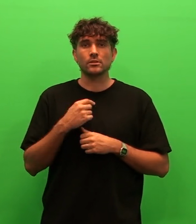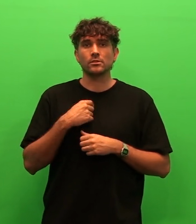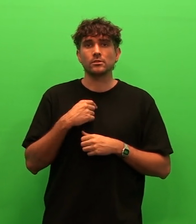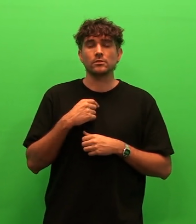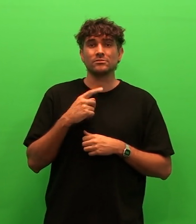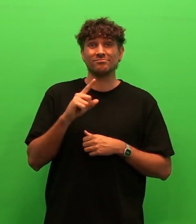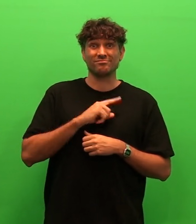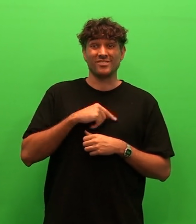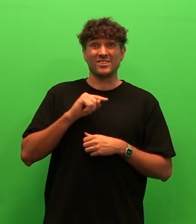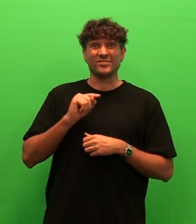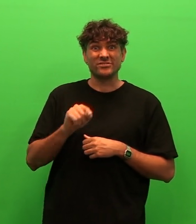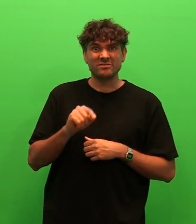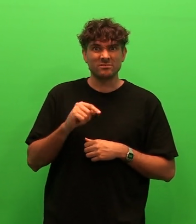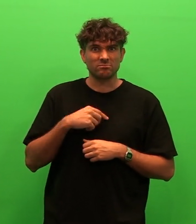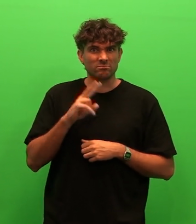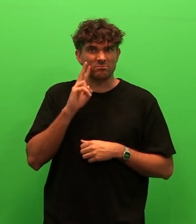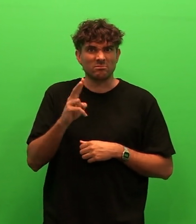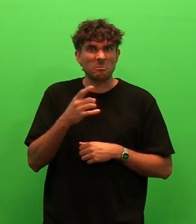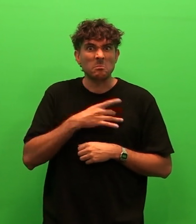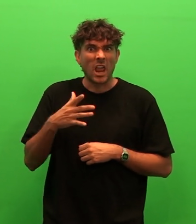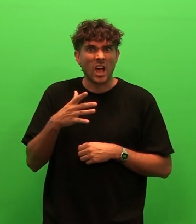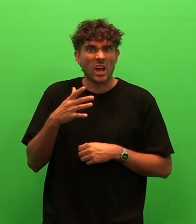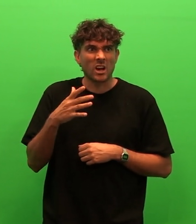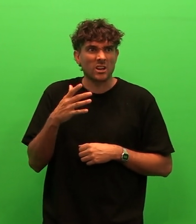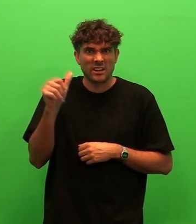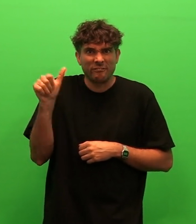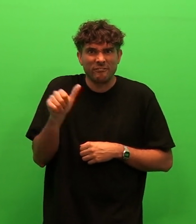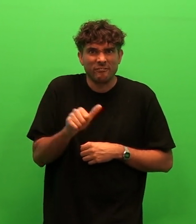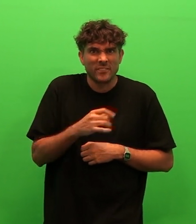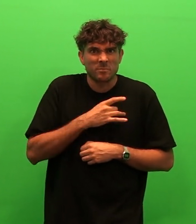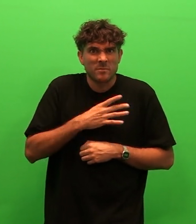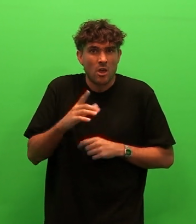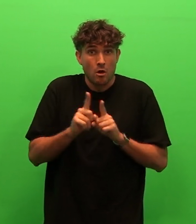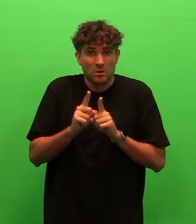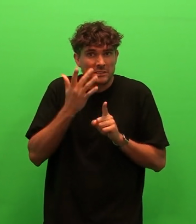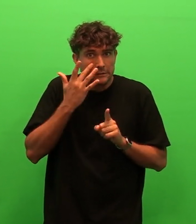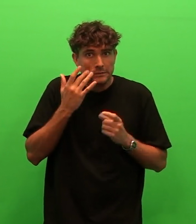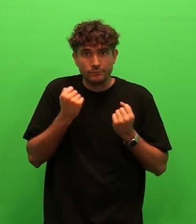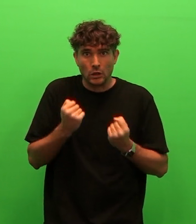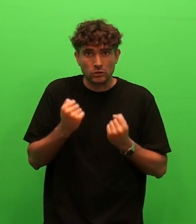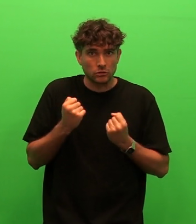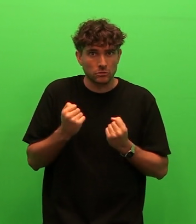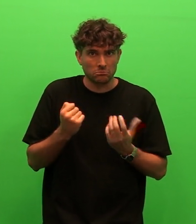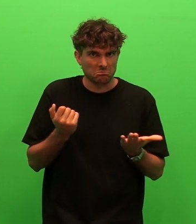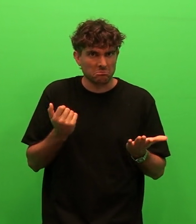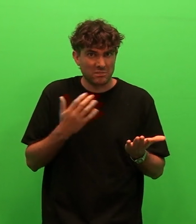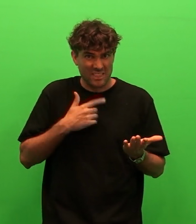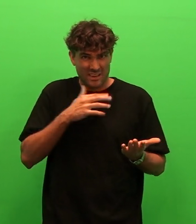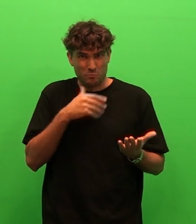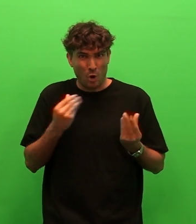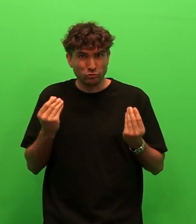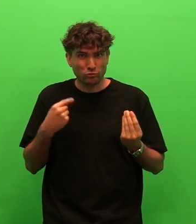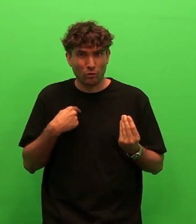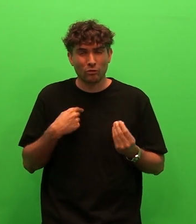Veig que l'orina és de color blanc, durant tot el dia és així, d'un blanc molt net. Això vol dir que bec molta aigua?